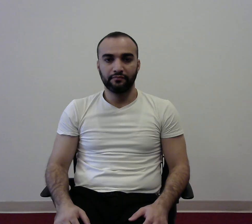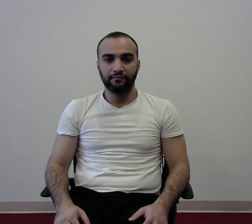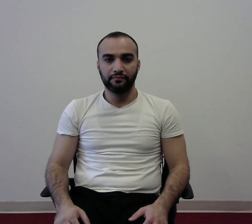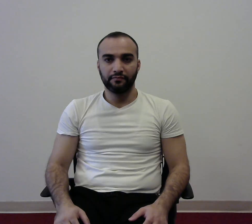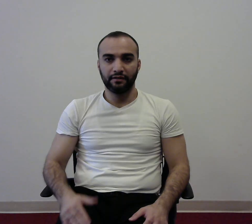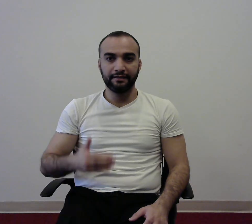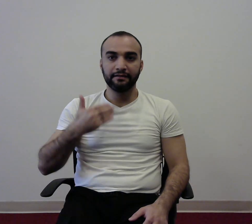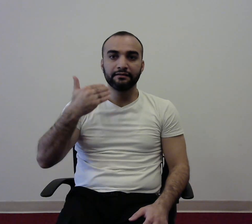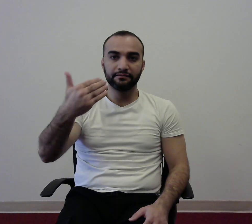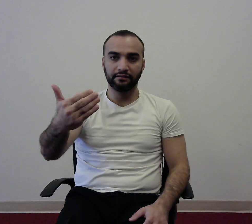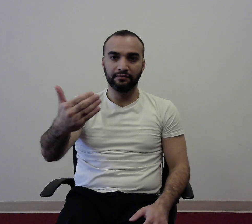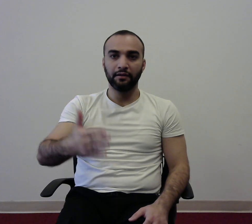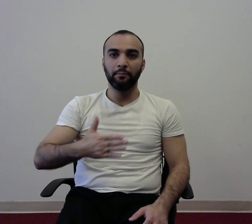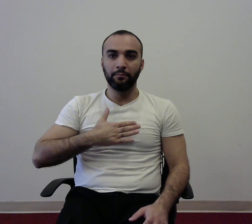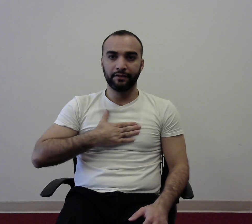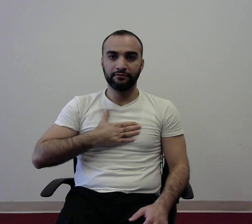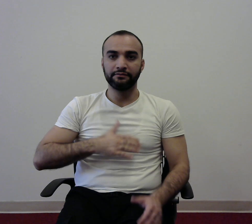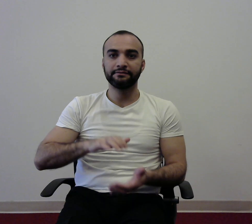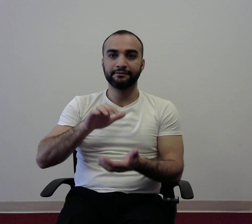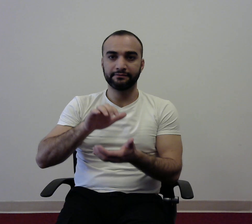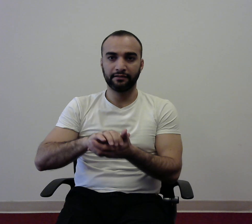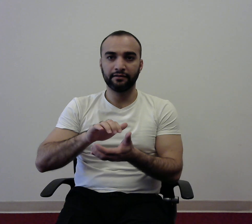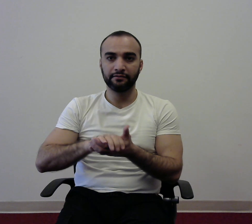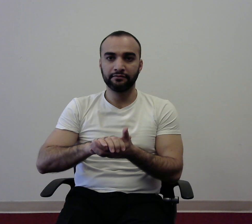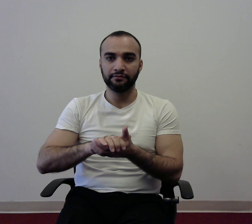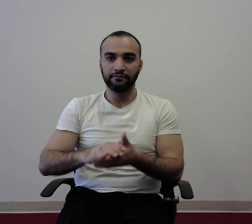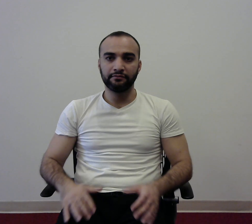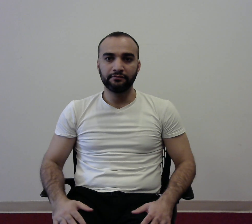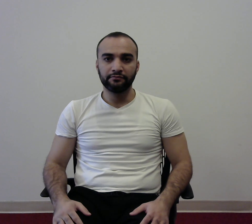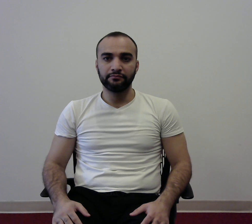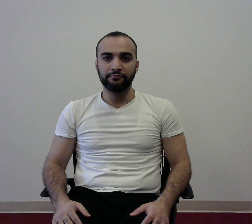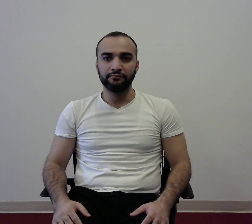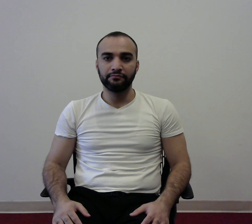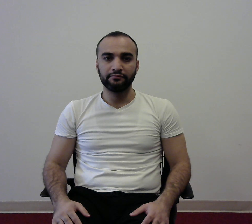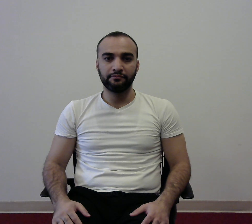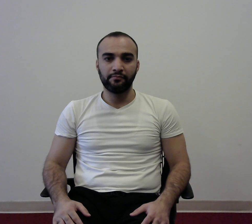Siz mənə tanış gəlirsiniz